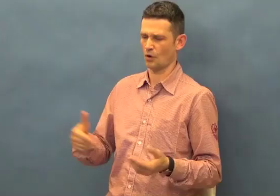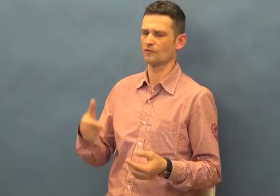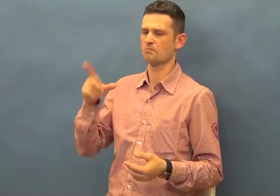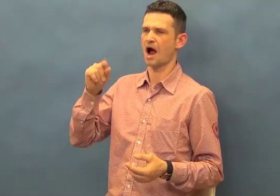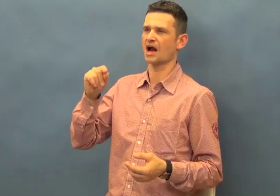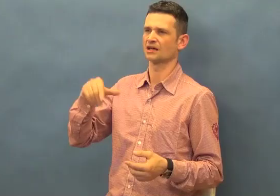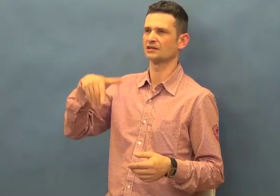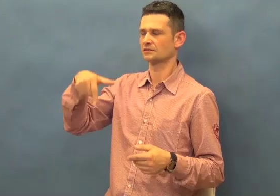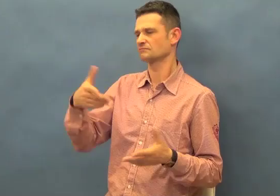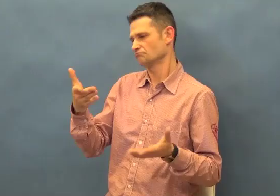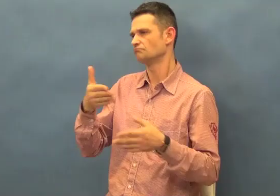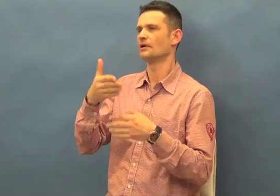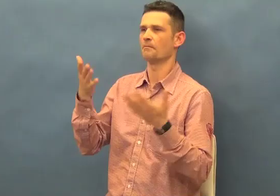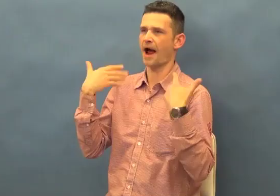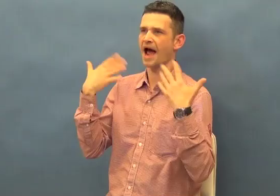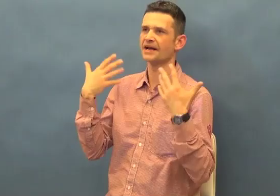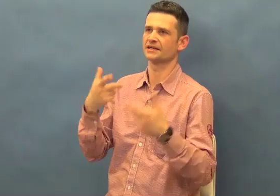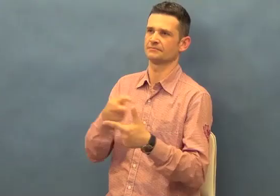Ten znak powinien być na parkingu i w parku.